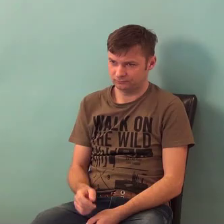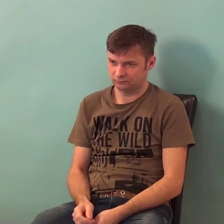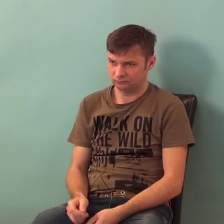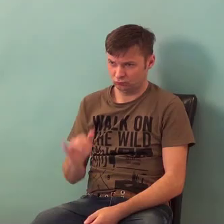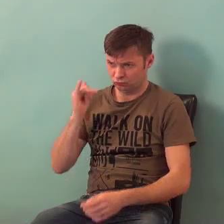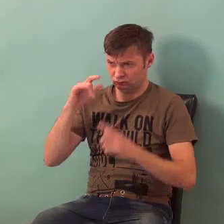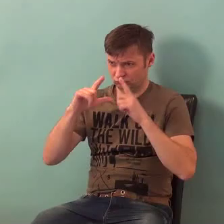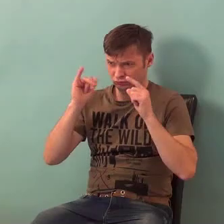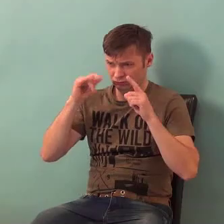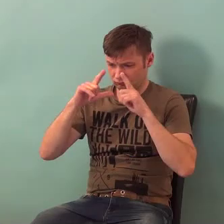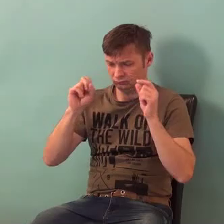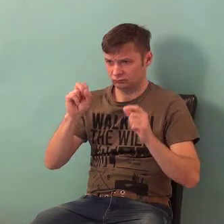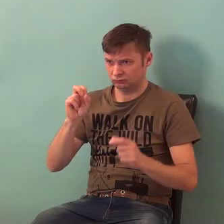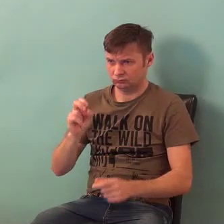Tak, żółty trójkąt.